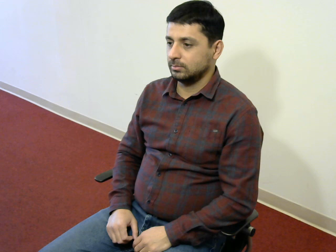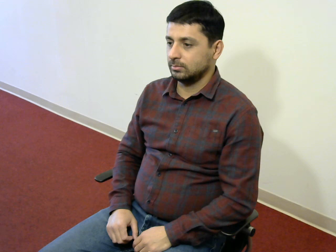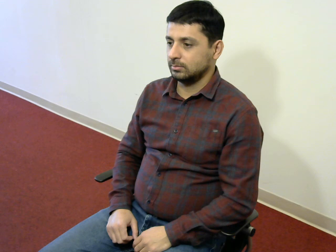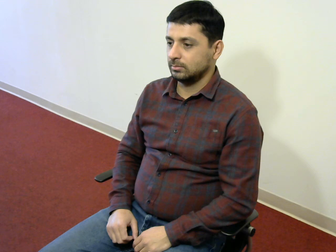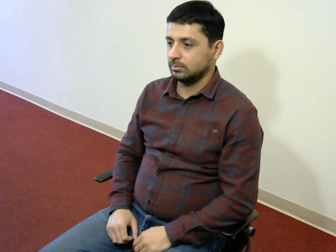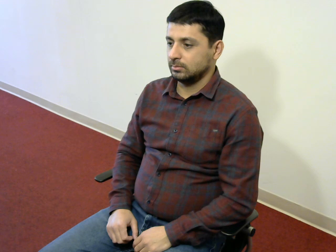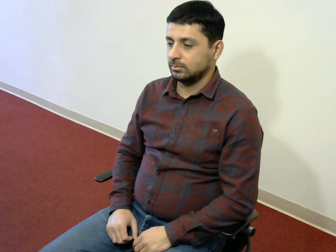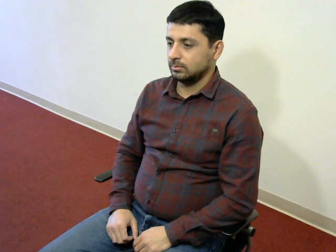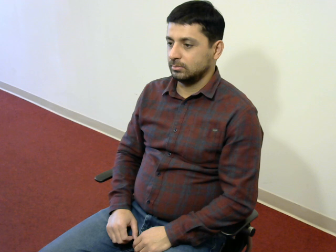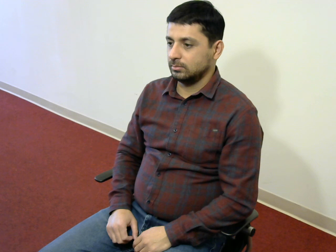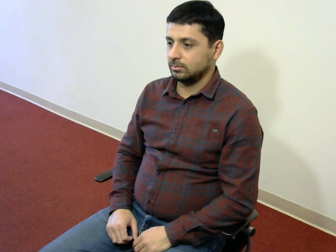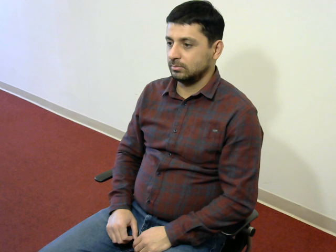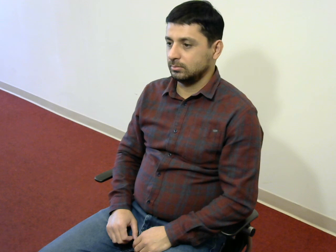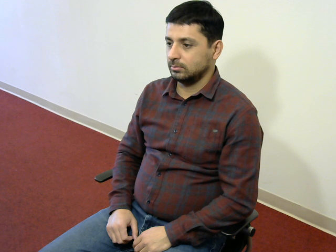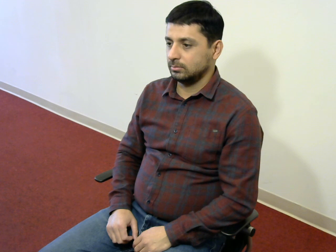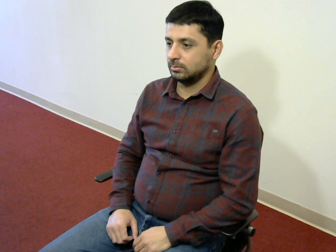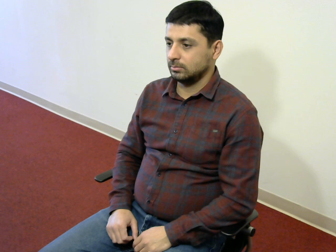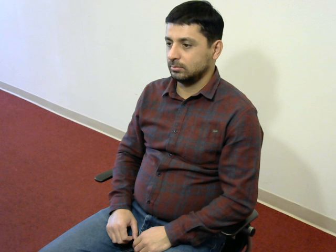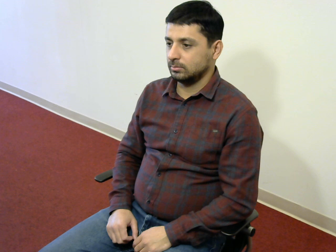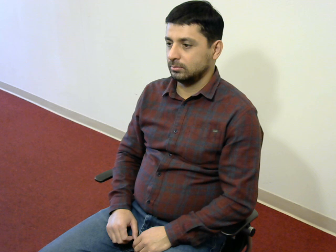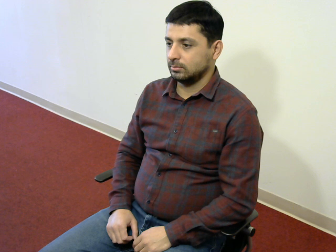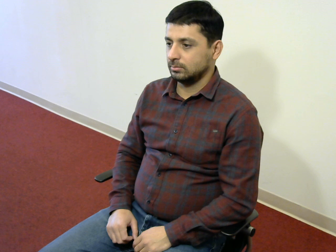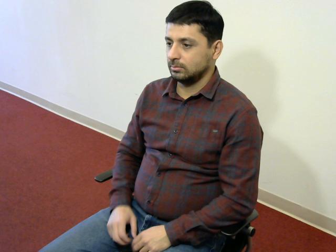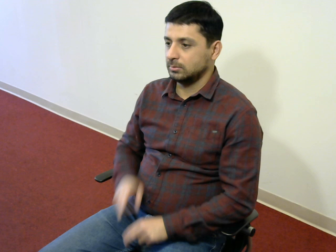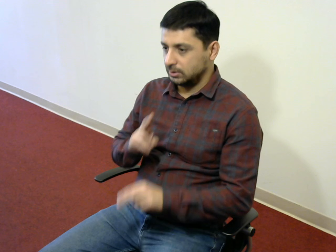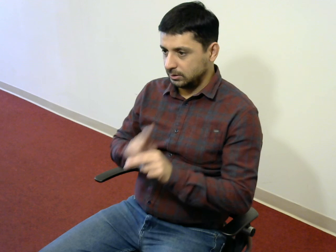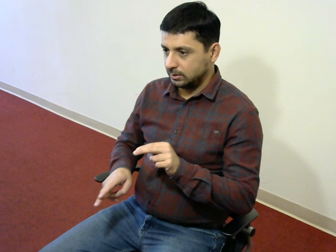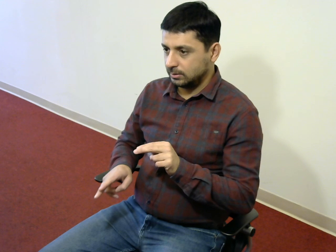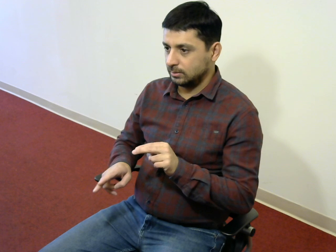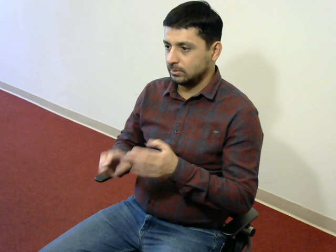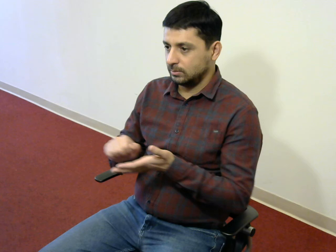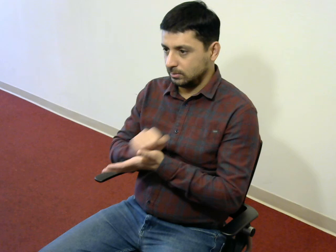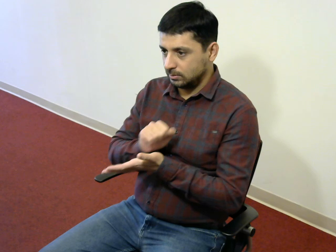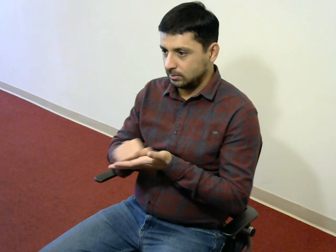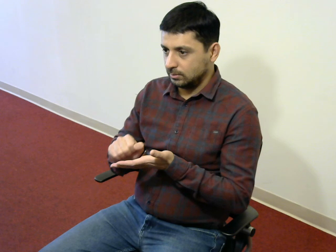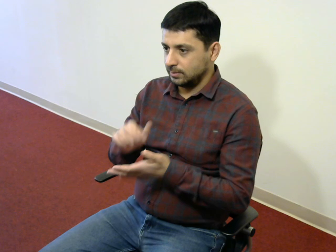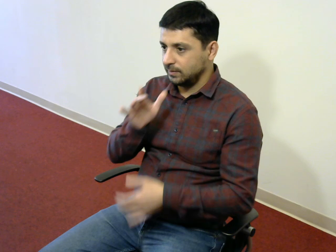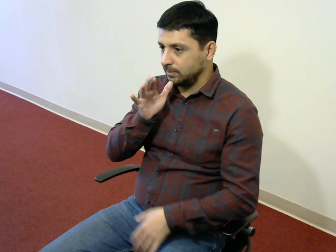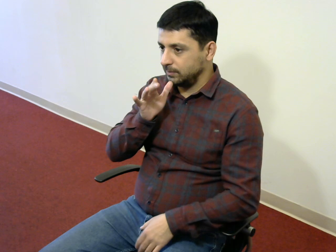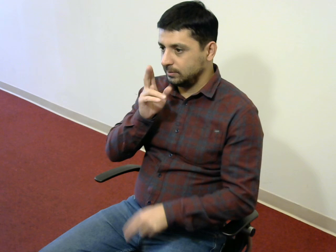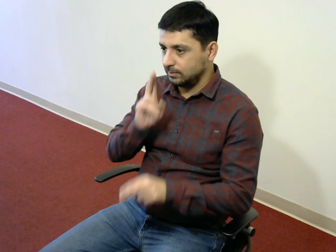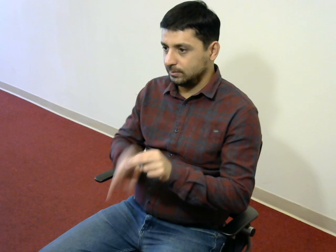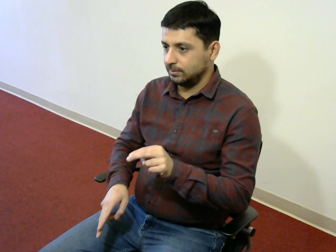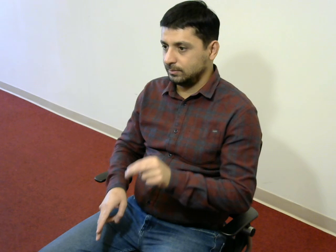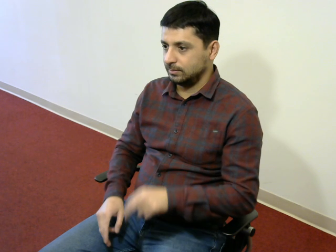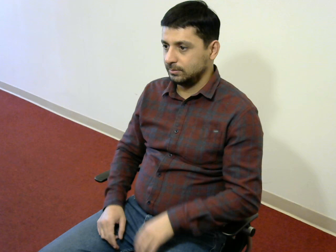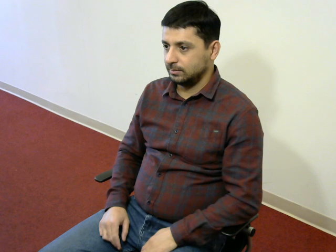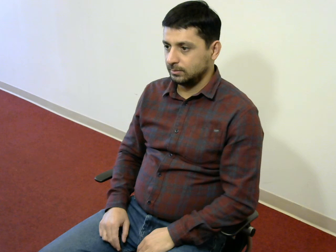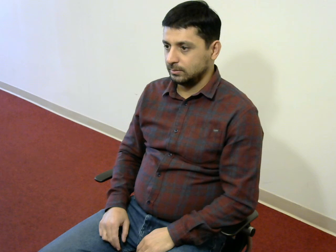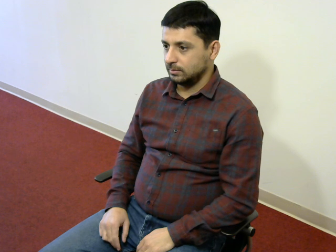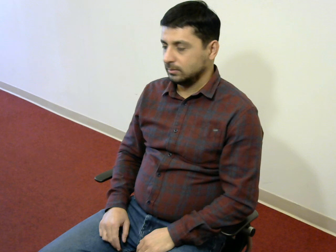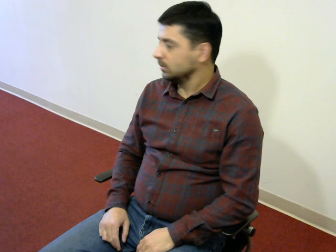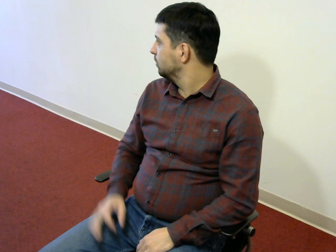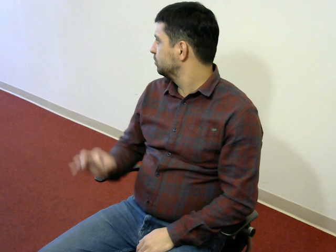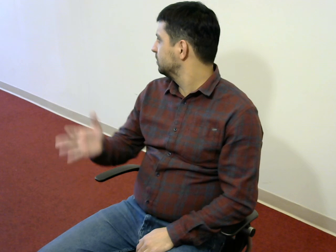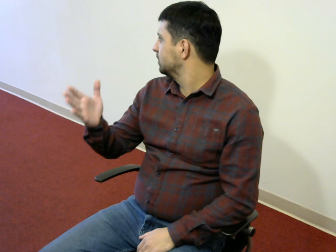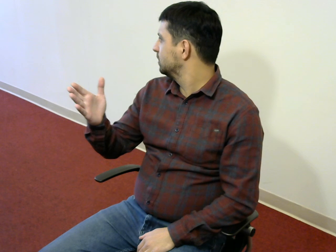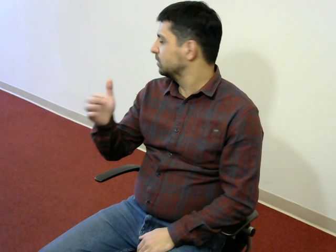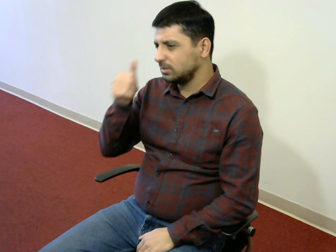İtmiş sənədin vaxtı bitib